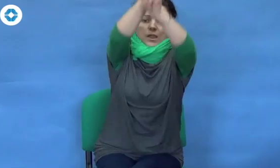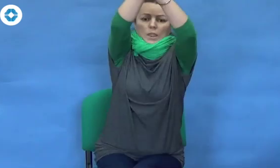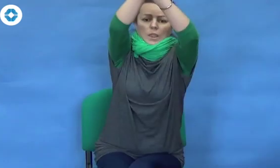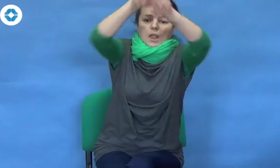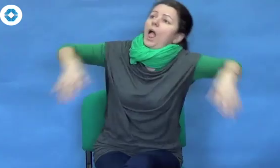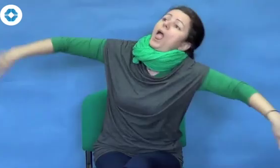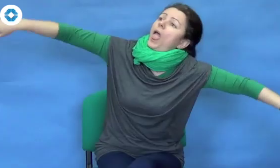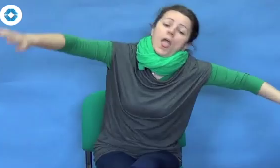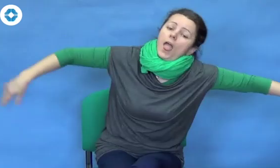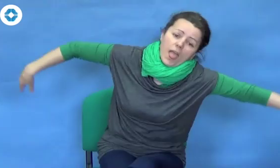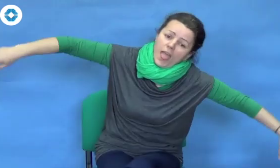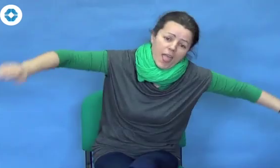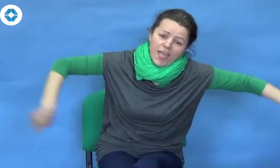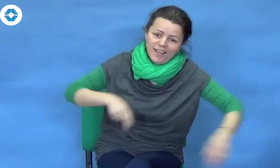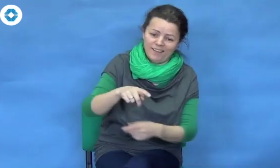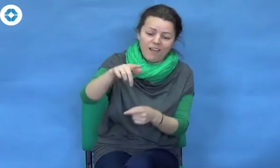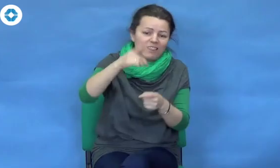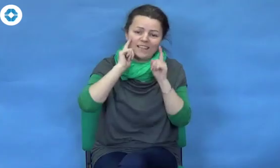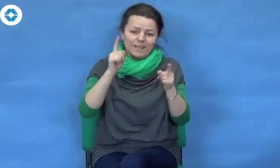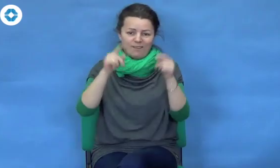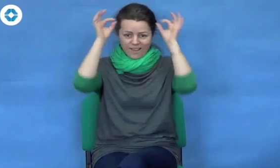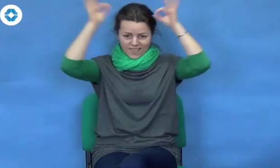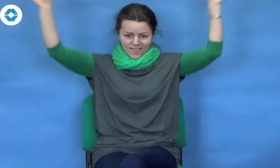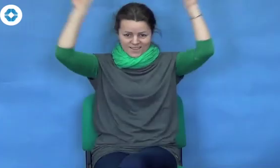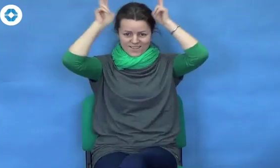Nie mógł ruszać rękami, nie zauważył, że tam był jeleń, wielkie rogi blokują mu ruchy.